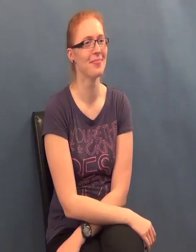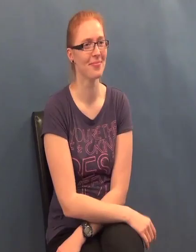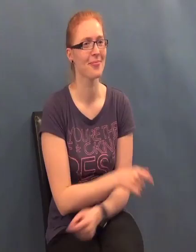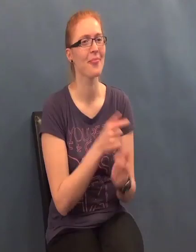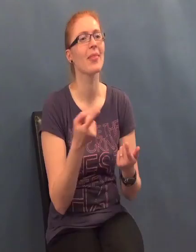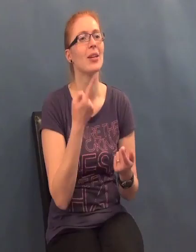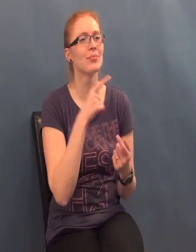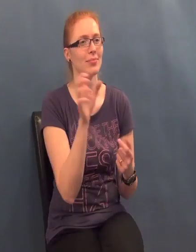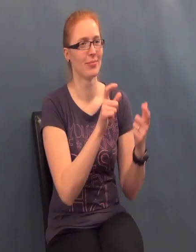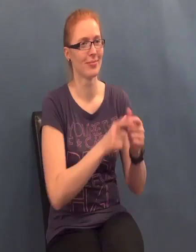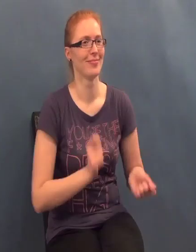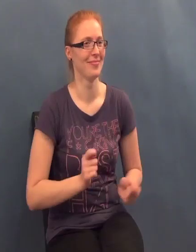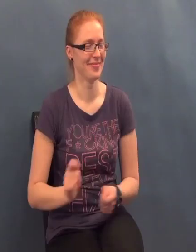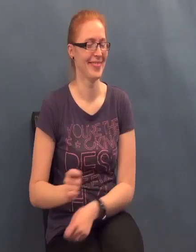Brakuje deski do grania na perkusji, więc ukradł.